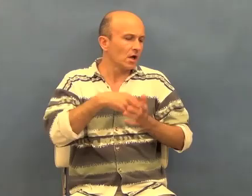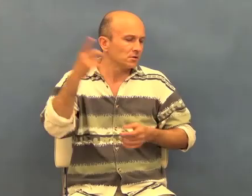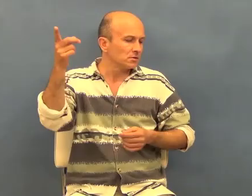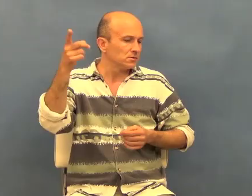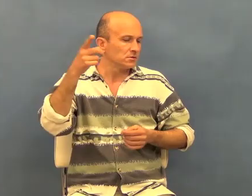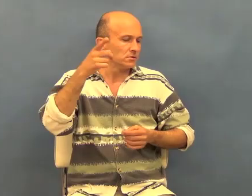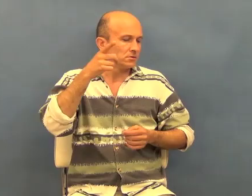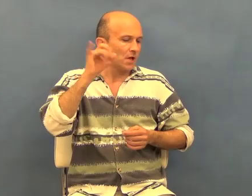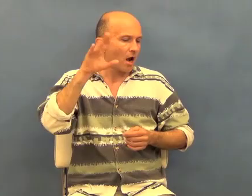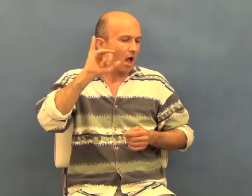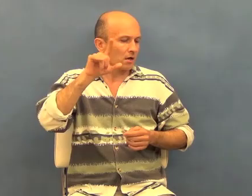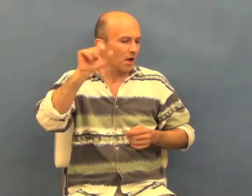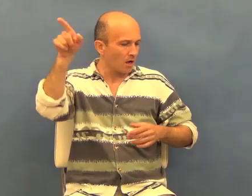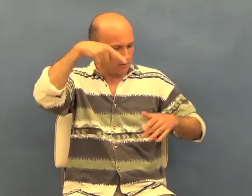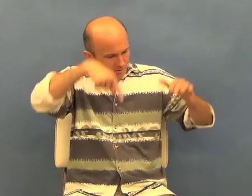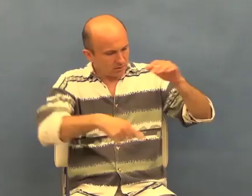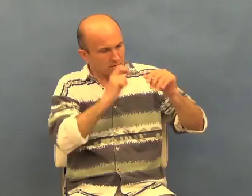Tam wiesz, gdzie metro jest pod galerią. Można zjechać windą.